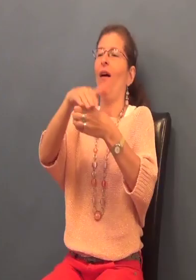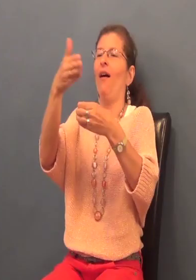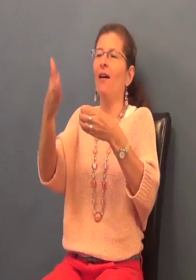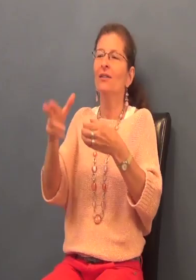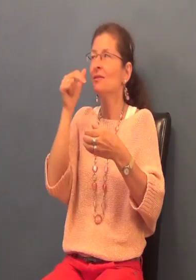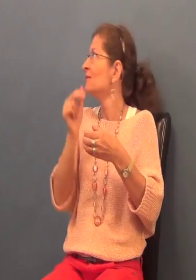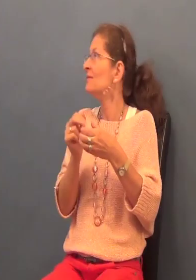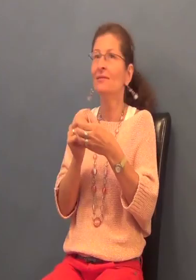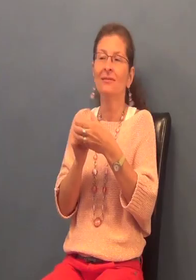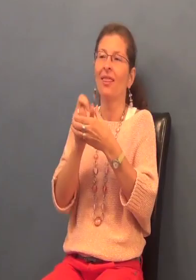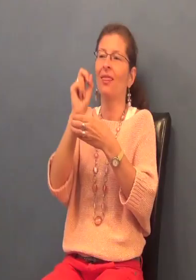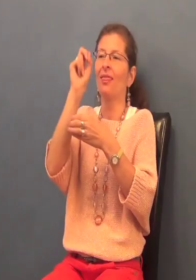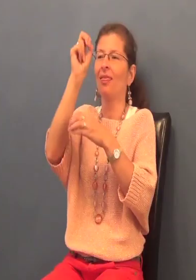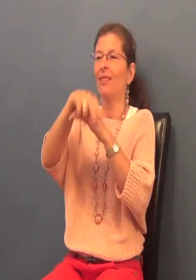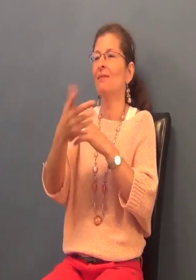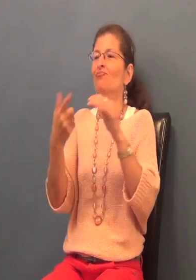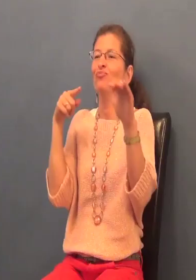Żaba rozejrzała się, wyskoczyła i uciekła.